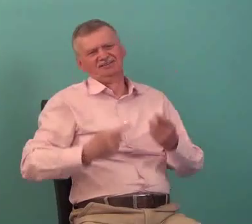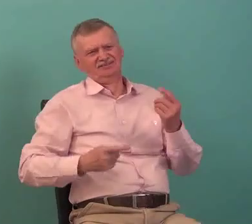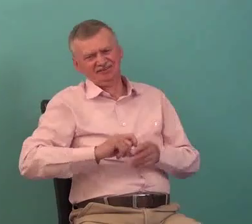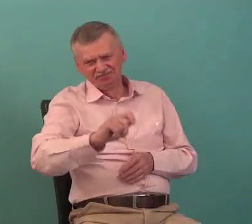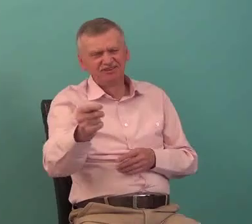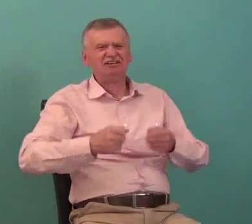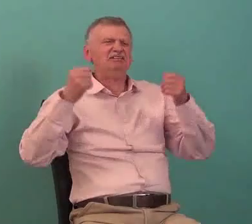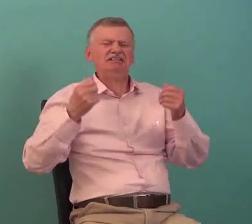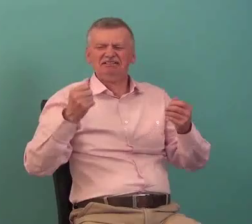Na narty nie mogę.